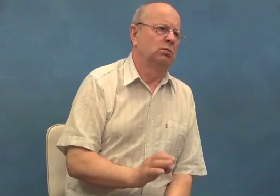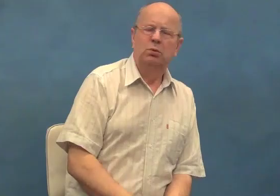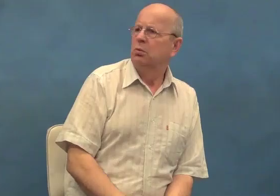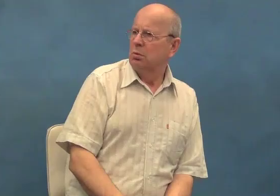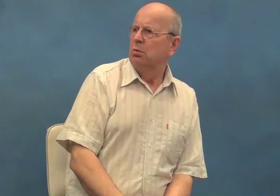Dobrze.